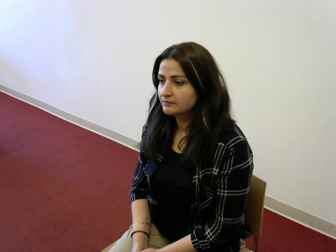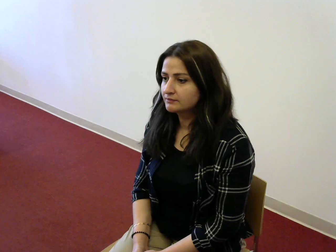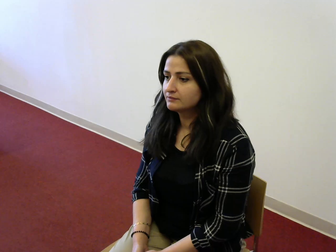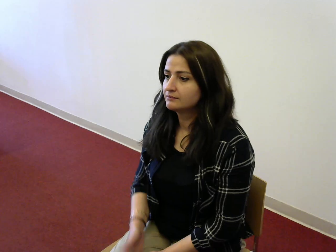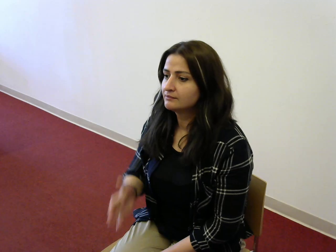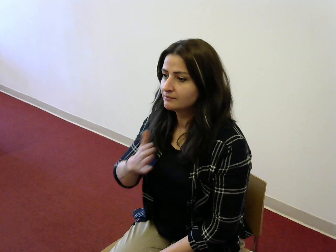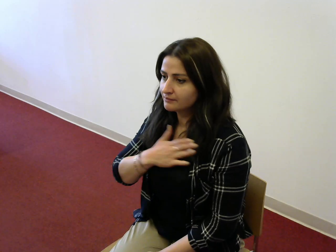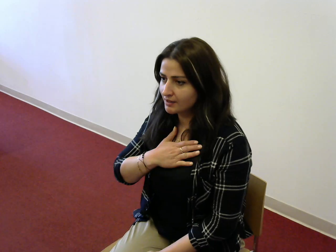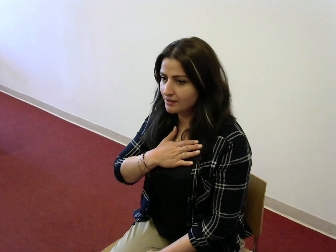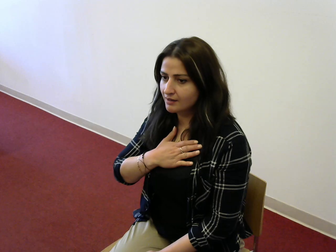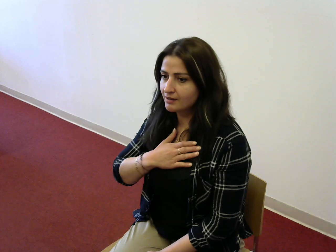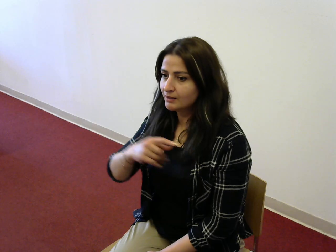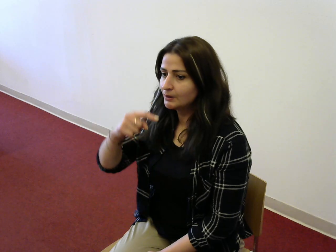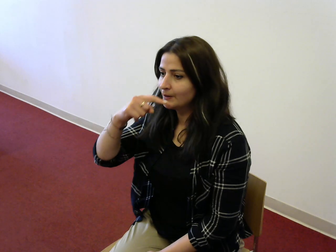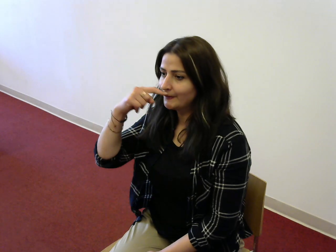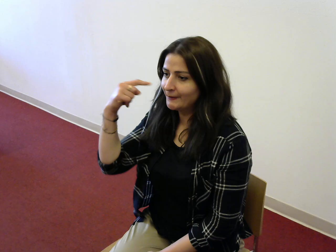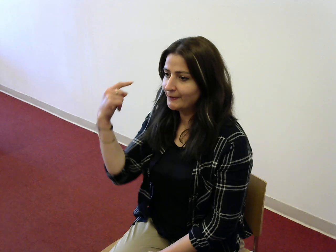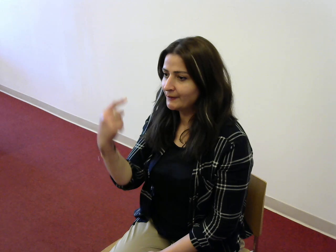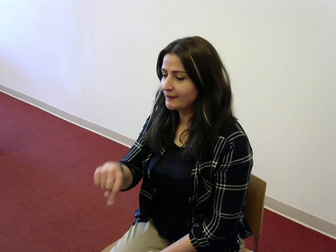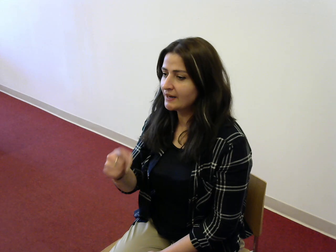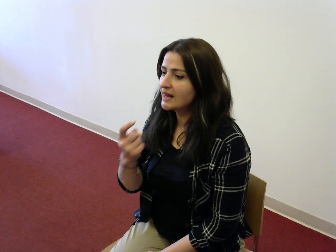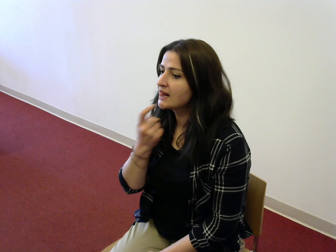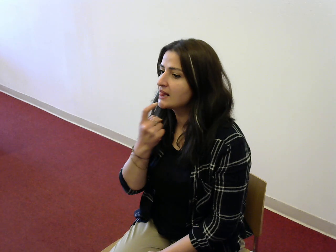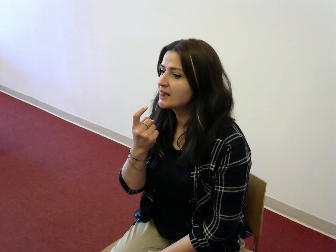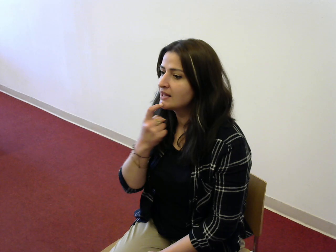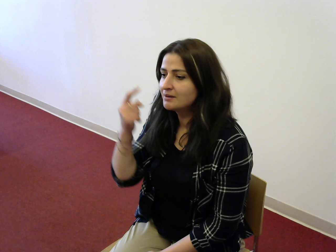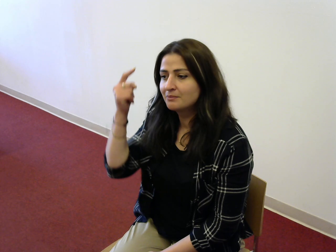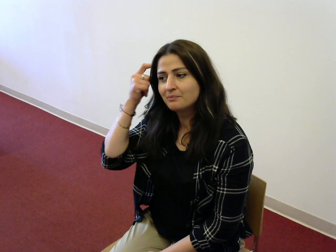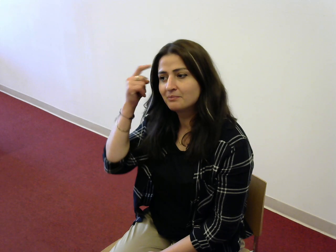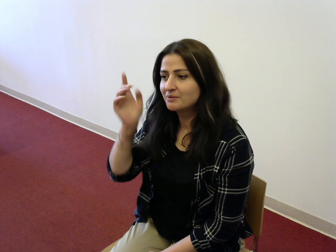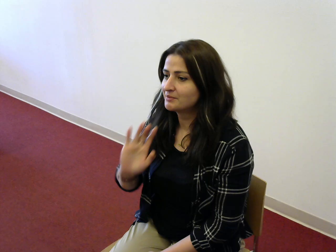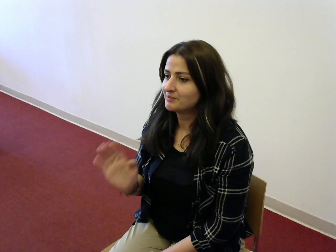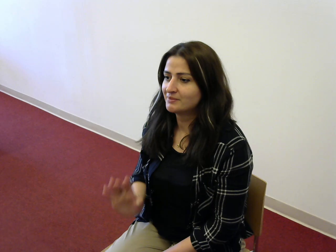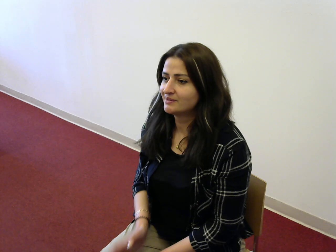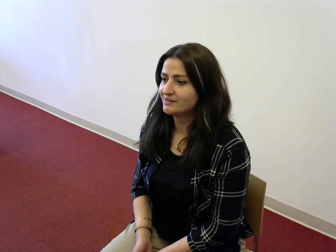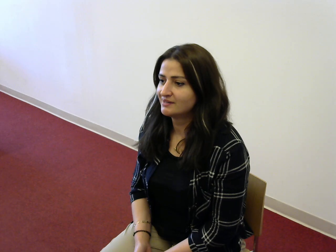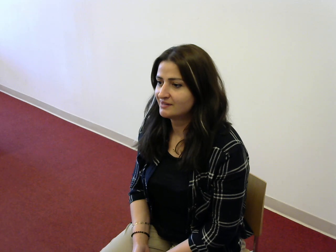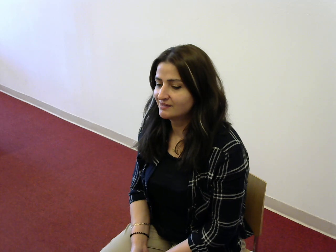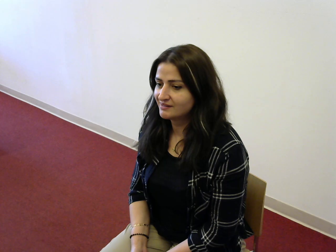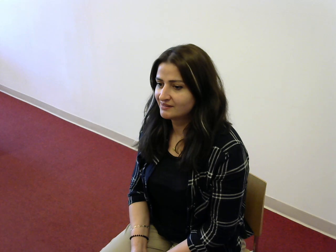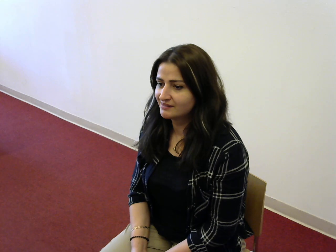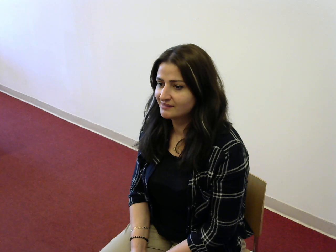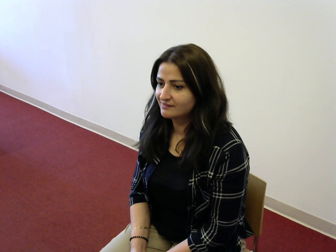Mən rus dilini bilmirəm